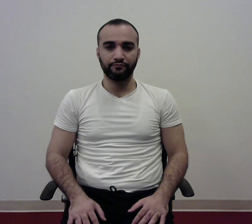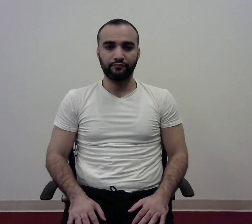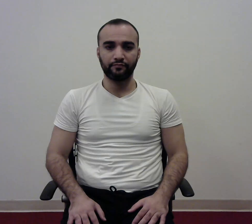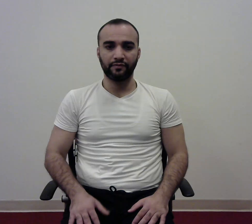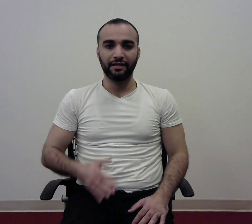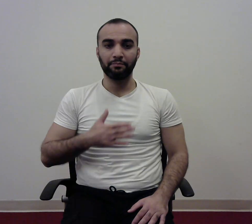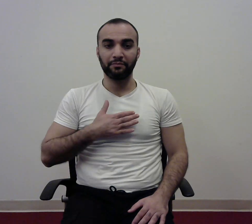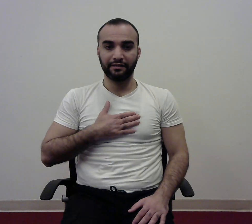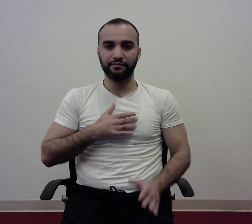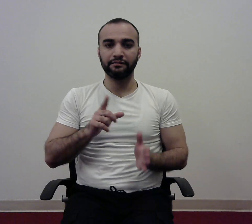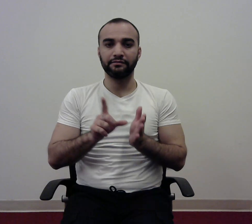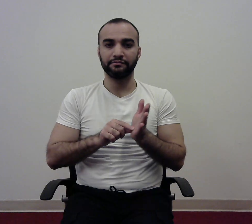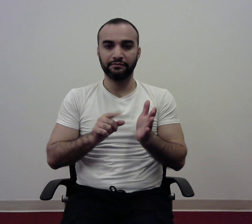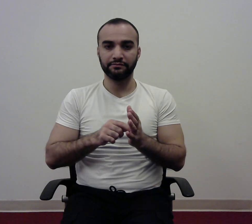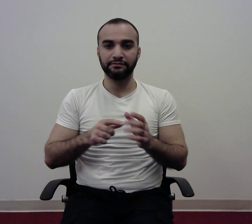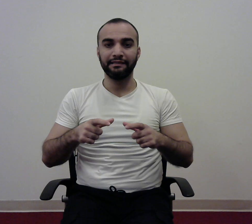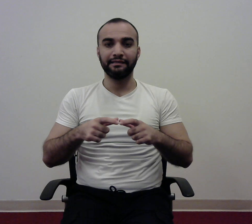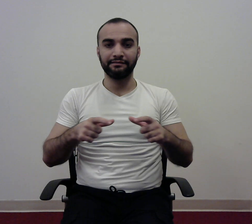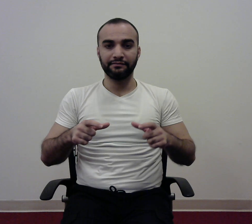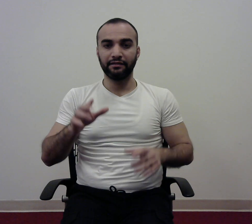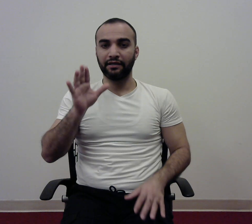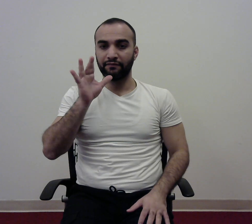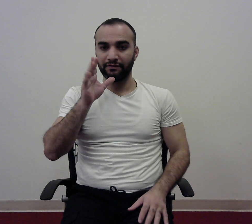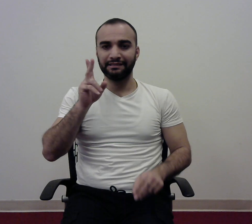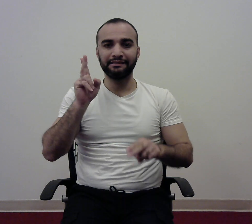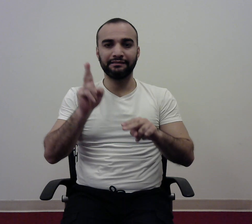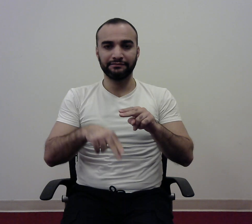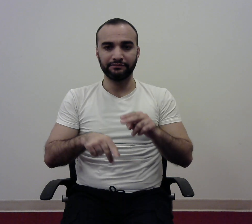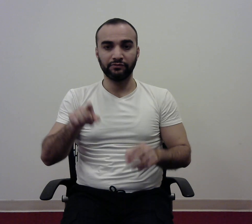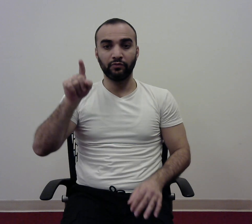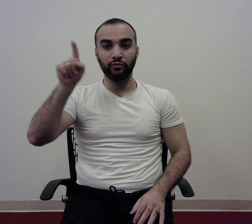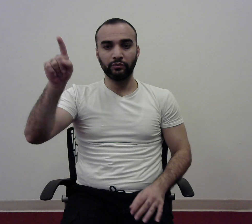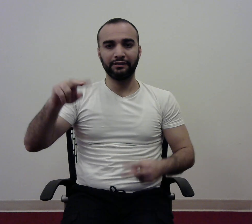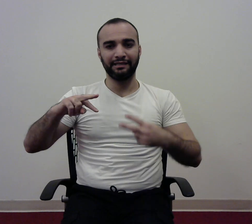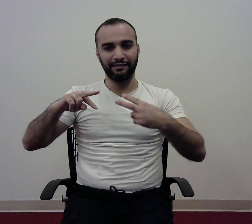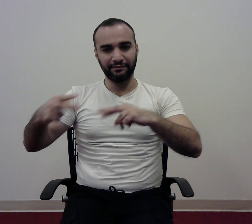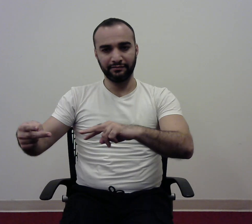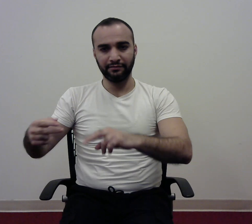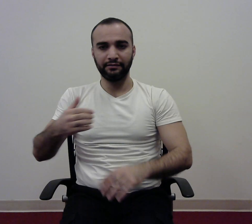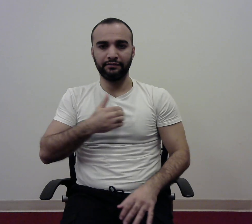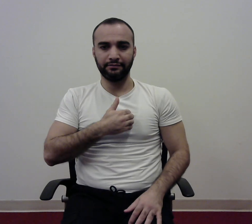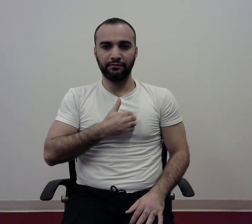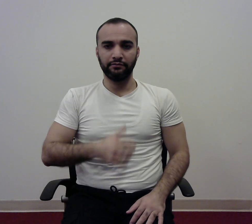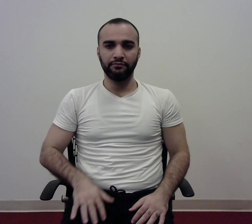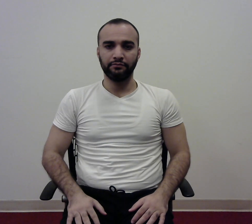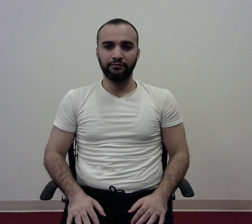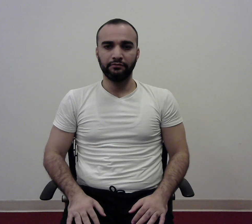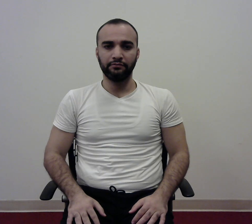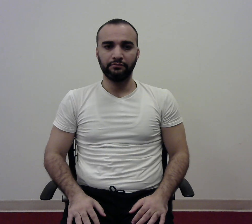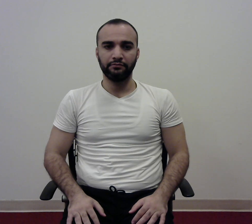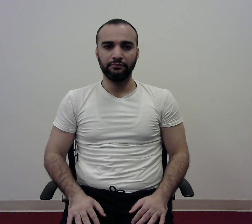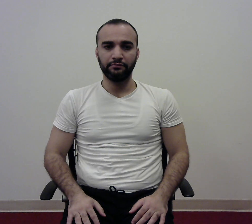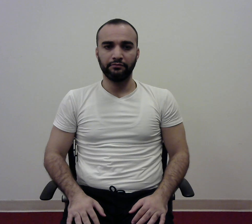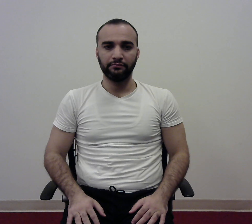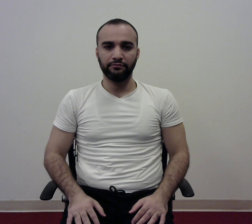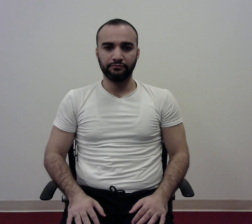Mənim pensiya kartımın müddəti bitib, onu dəyişmək istəyirəm